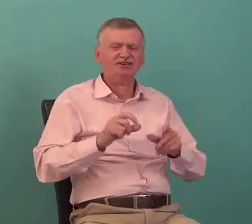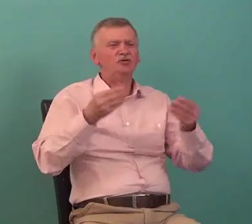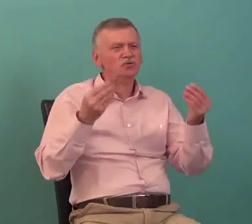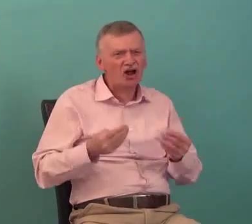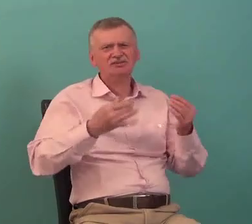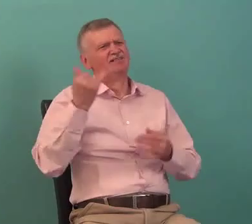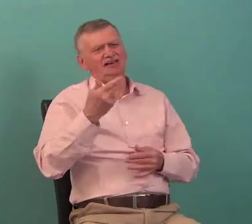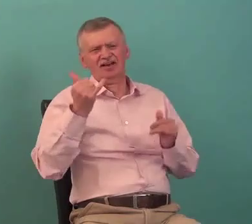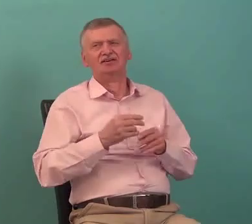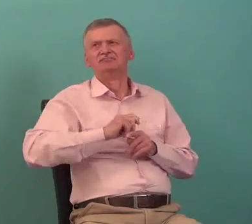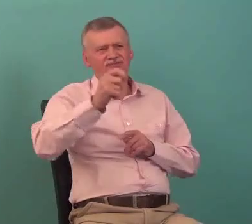W niedzielę zawsze wyjeżdżamy na zaproszenie.